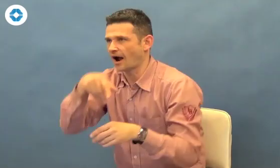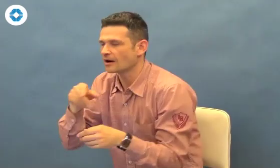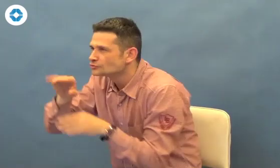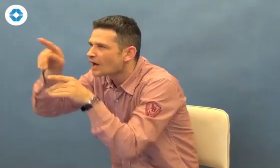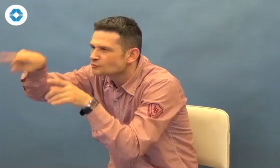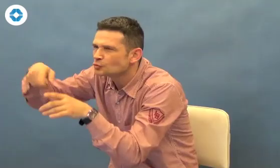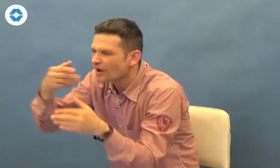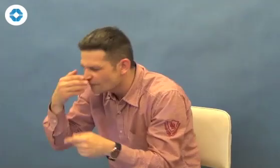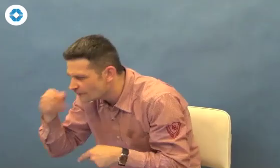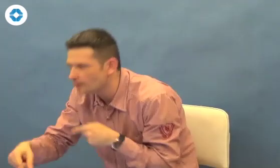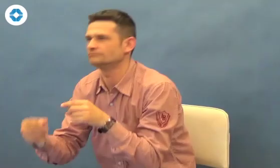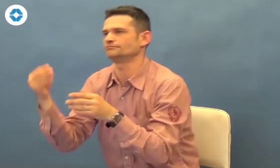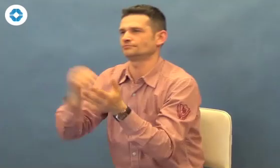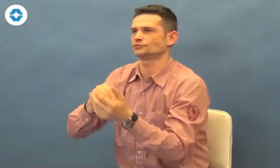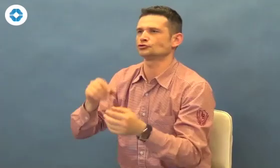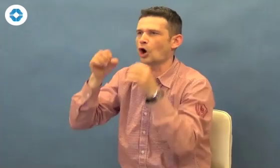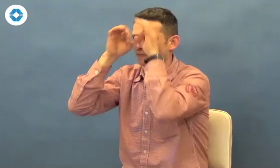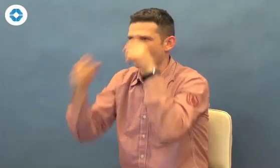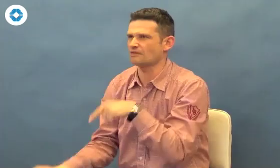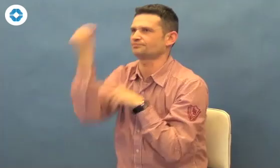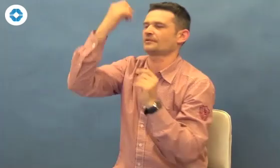Zajrzał do dziury, a stamtąd wyszła sowa.